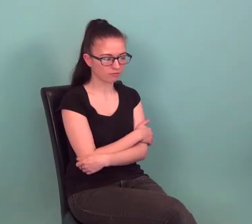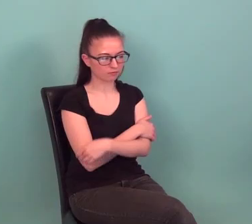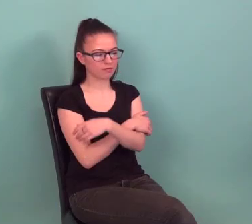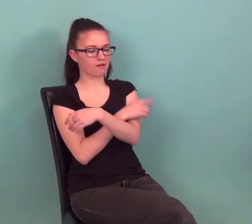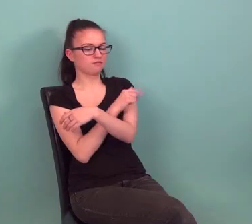Aha.